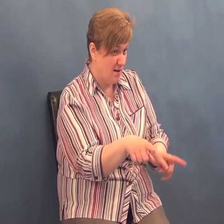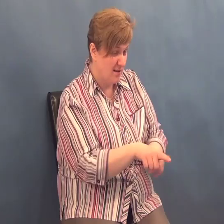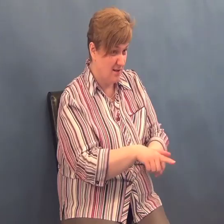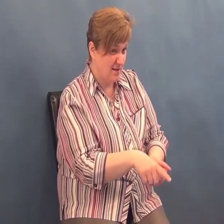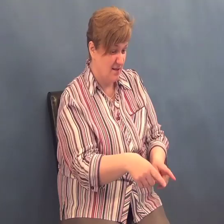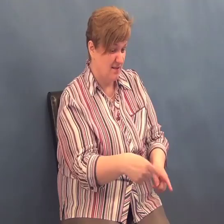Tak samo?